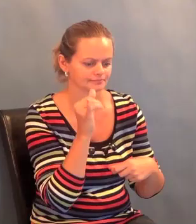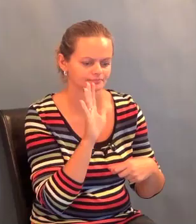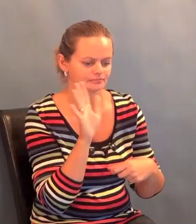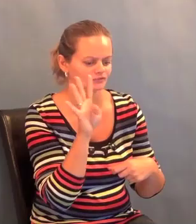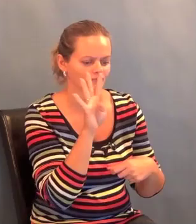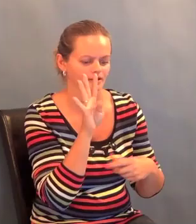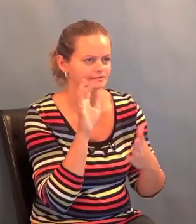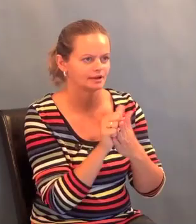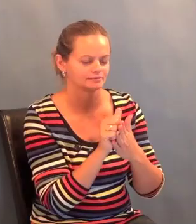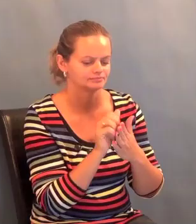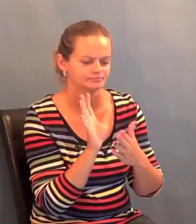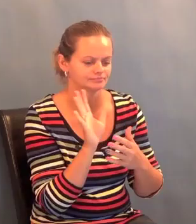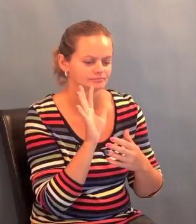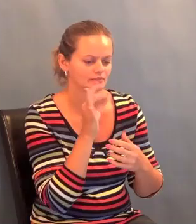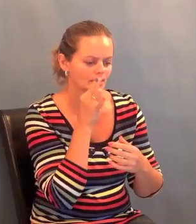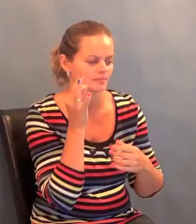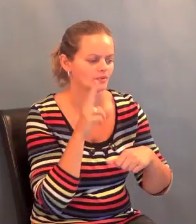Nie mogę, o czwartej mam zajęcia.